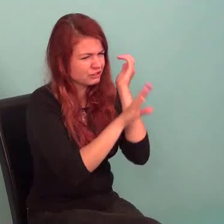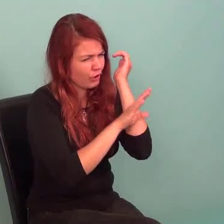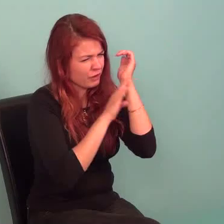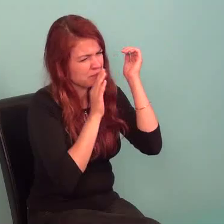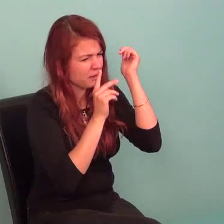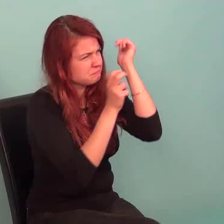Chyba wspina się.